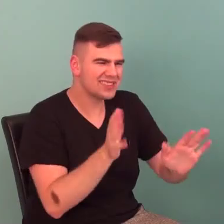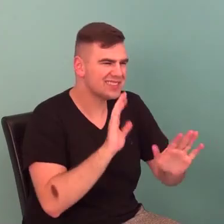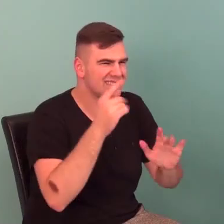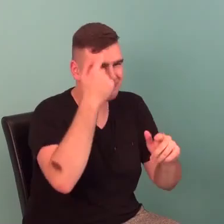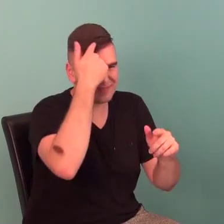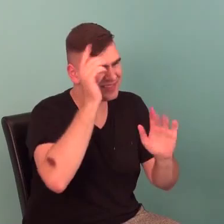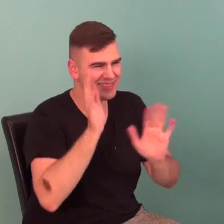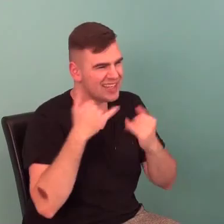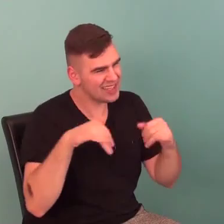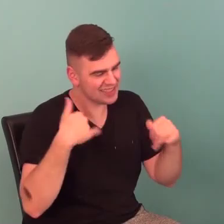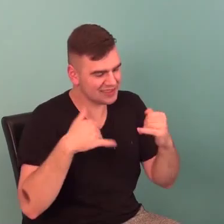"To co mam na głowie nie, trzeba coś innego."